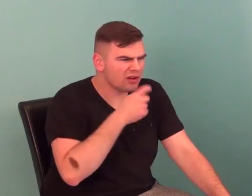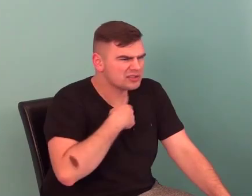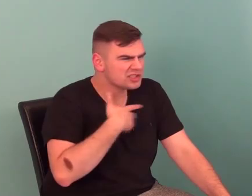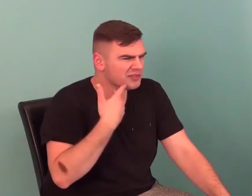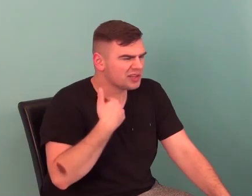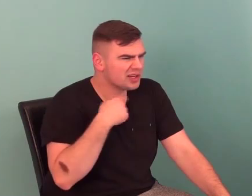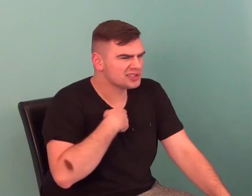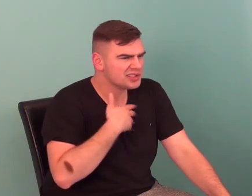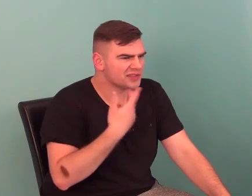Jestem zdziwiony, bo to dziwnie jest.